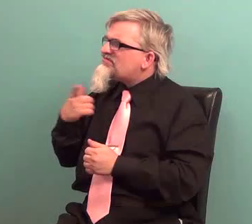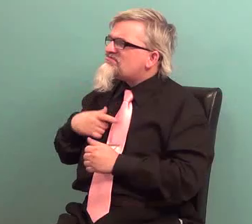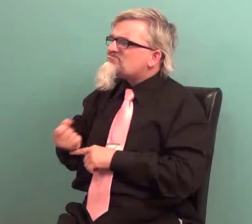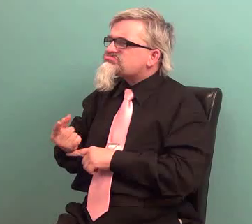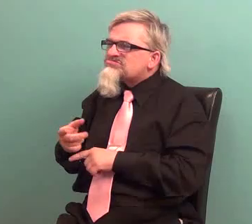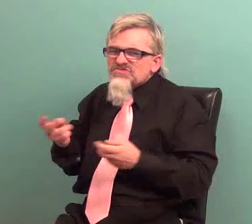Szuka chłopca.